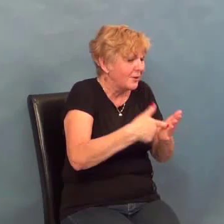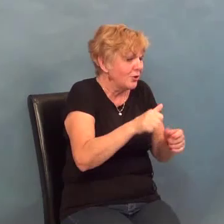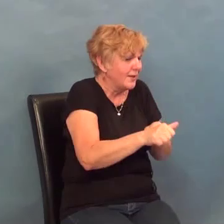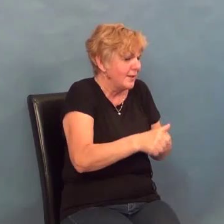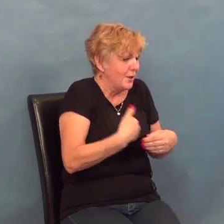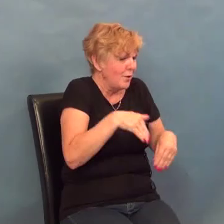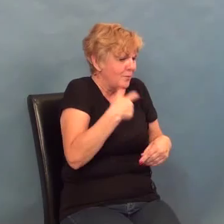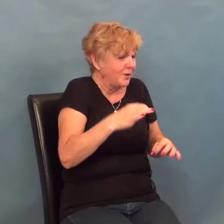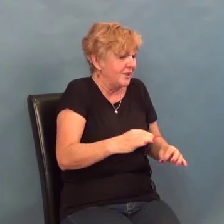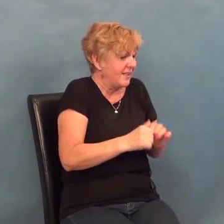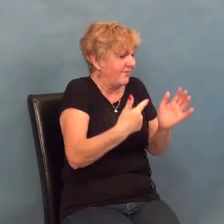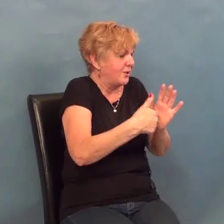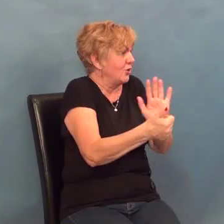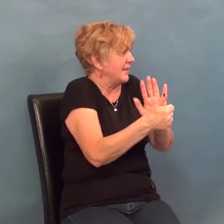Można powiedzieć, że dzisiaj jest dwa tysiące szesnasty rok.